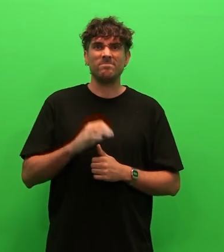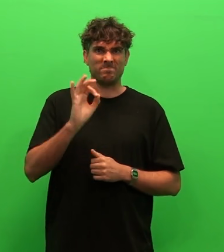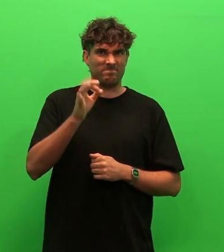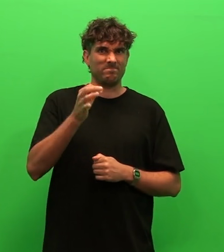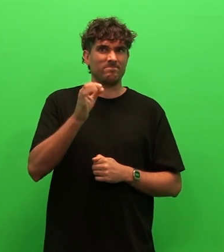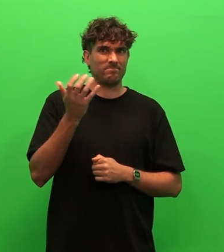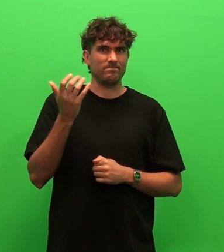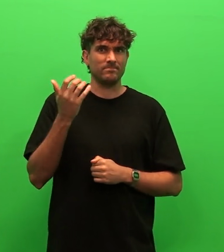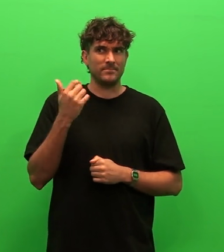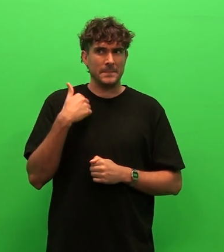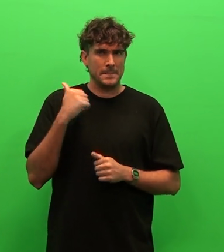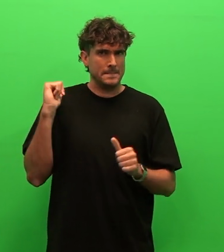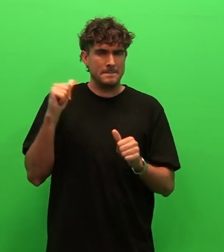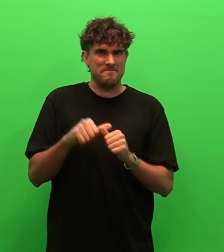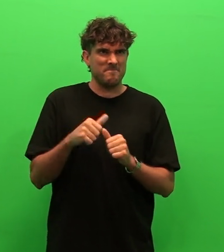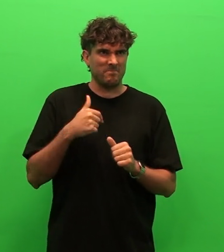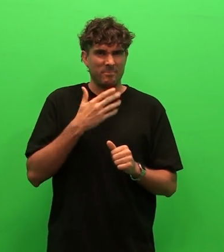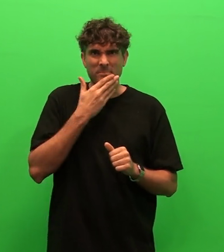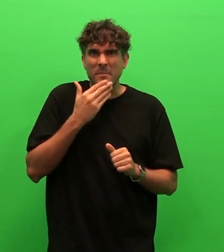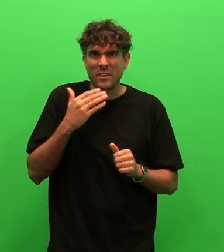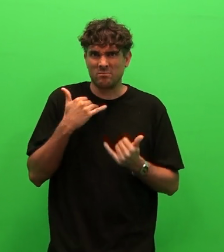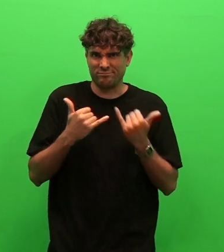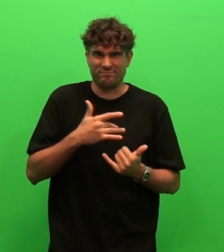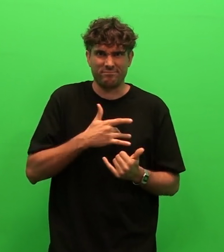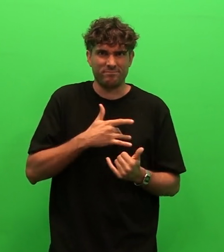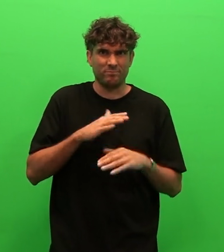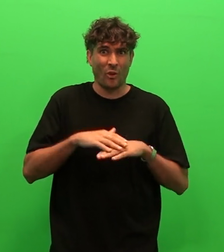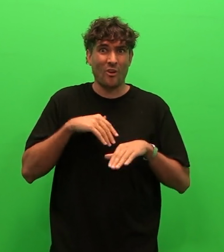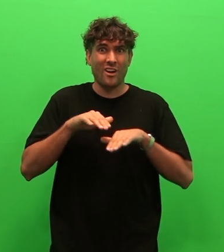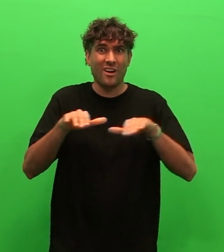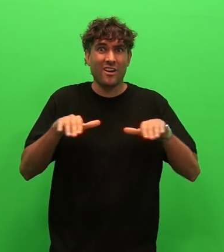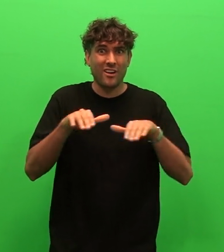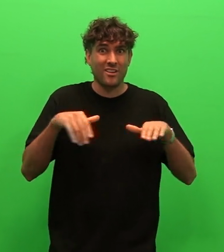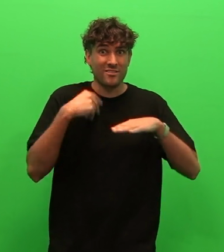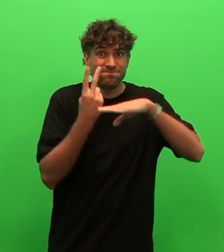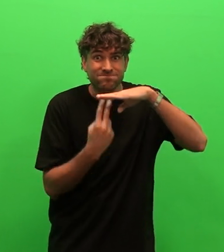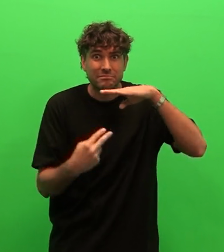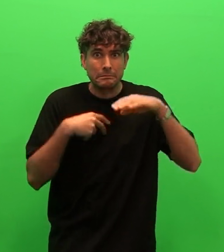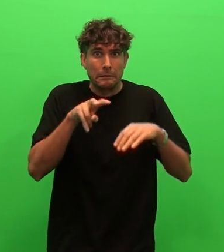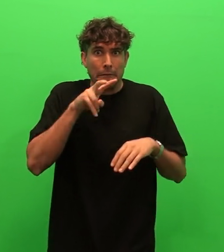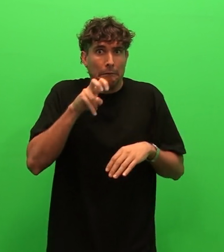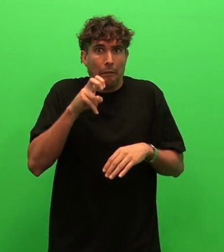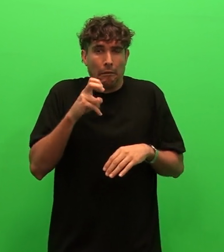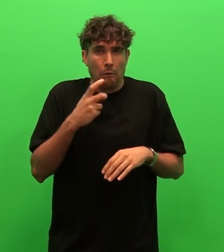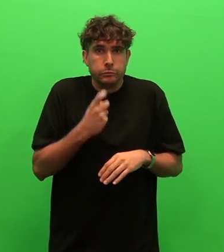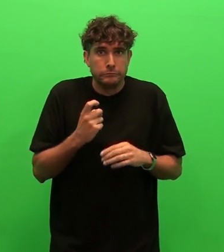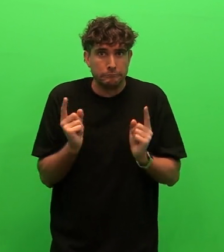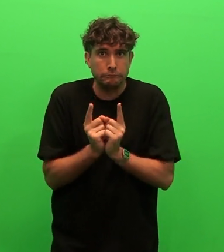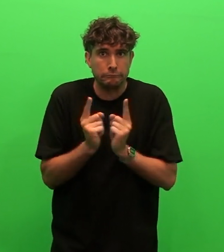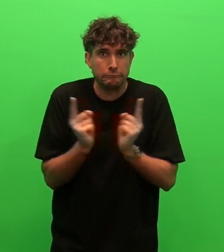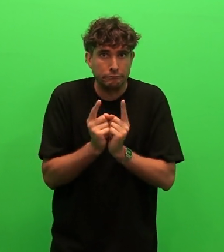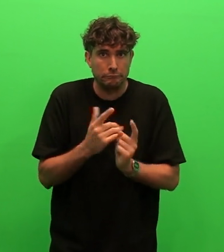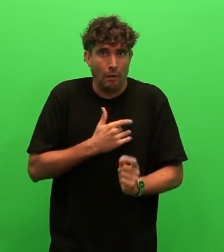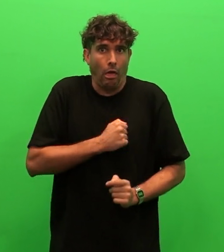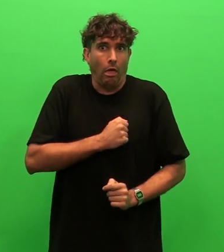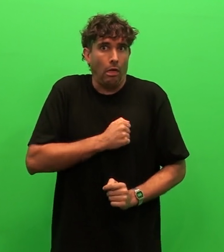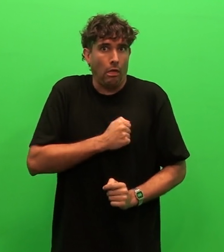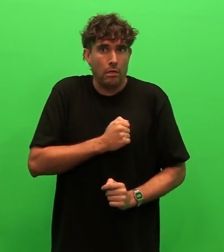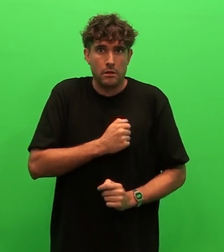Sí, em sembla que des de fa un temps tinc problemes de cor, perquè quan vaig a nedar i bussejo em costa molt respirar, aguanto molt poc i el cor em batega molt de pressa.